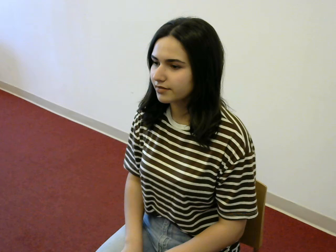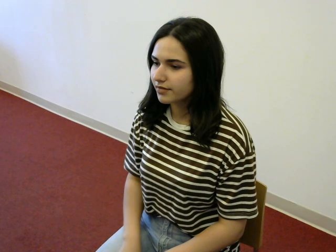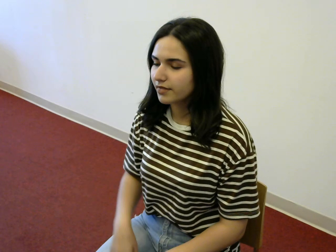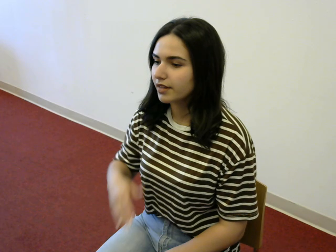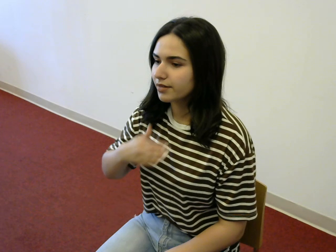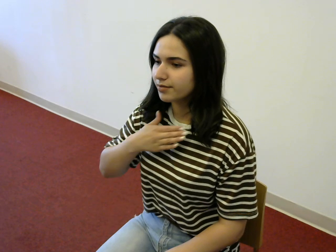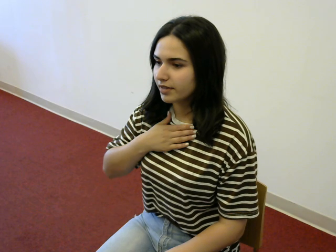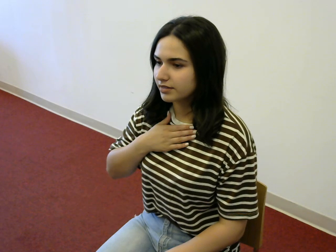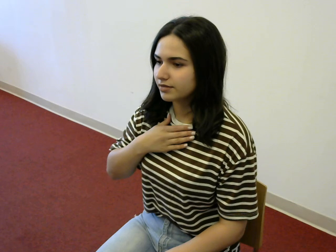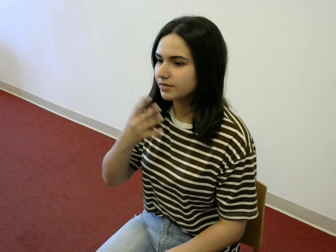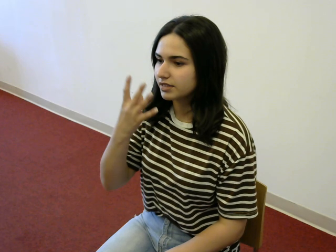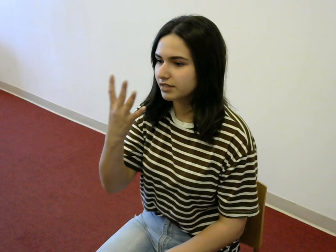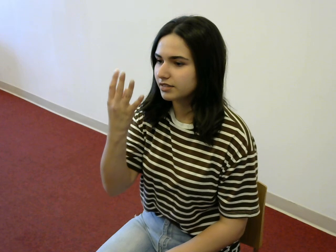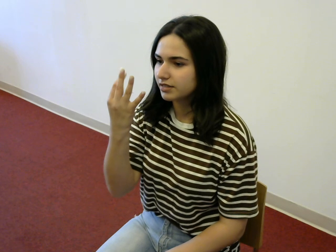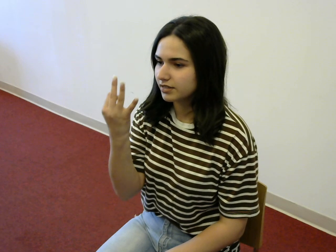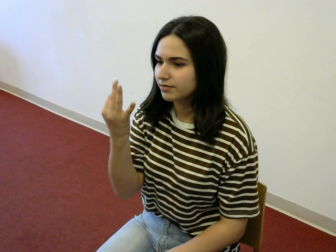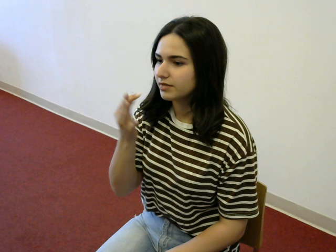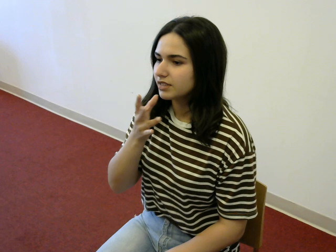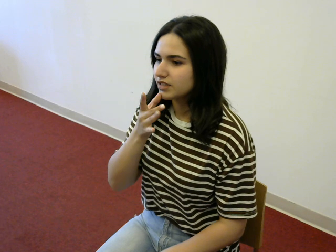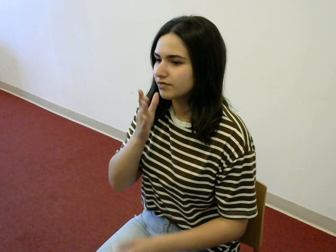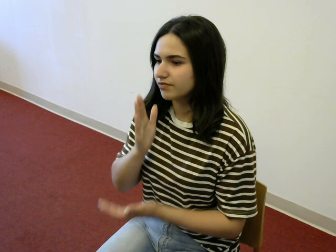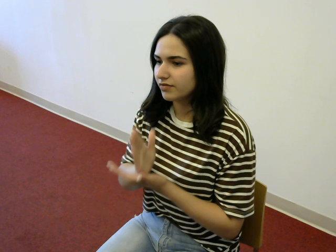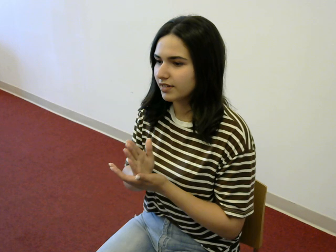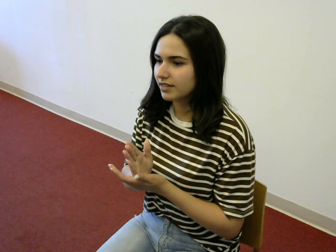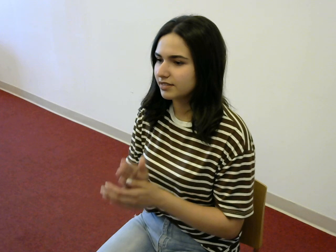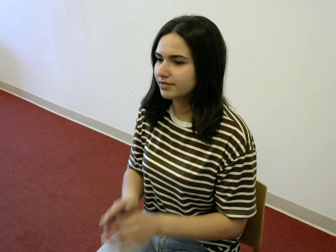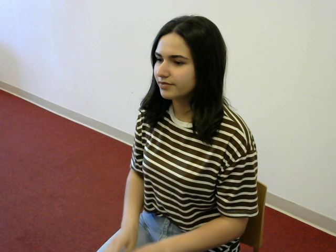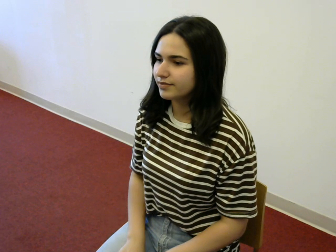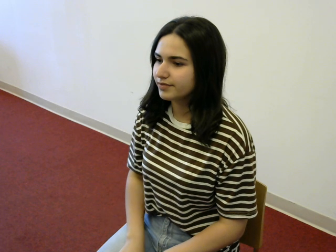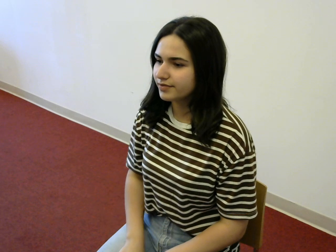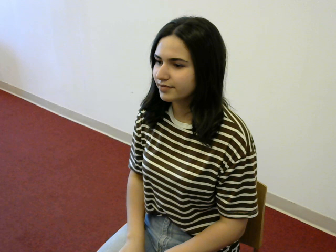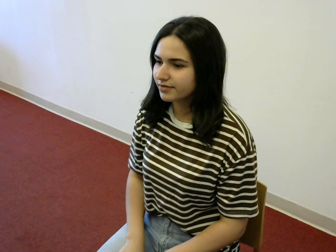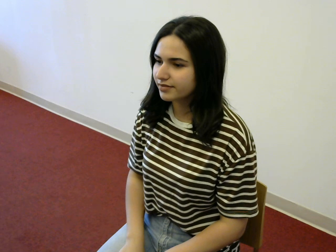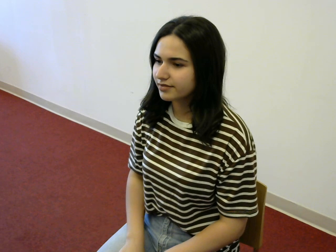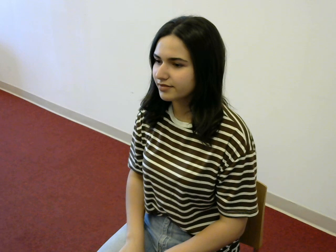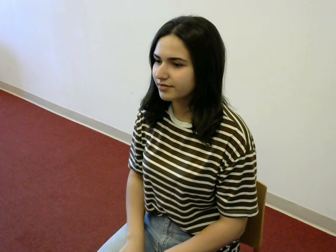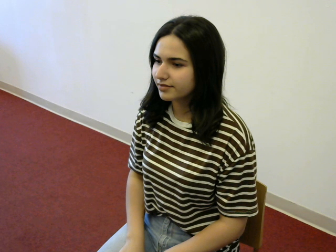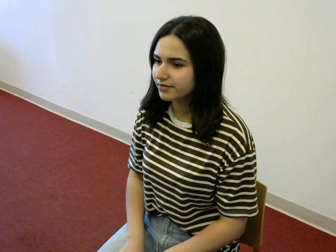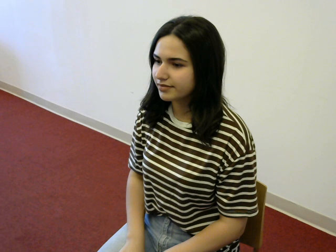Mənim 43 yaşım var